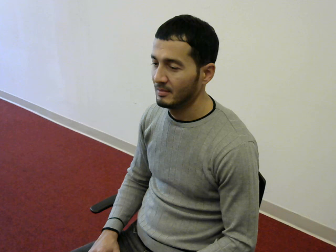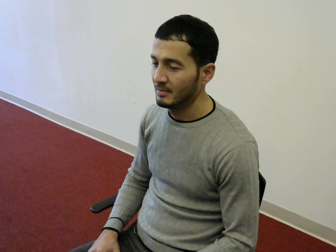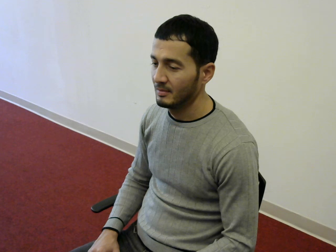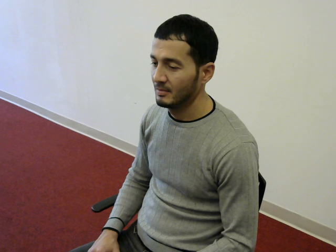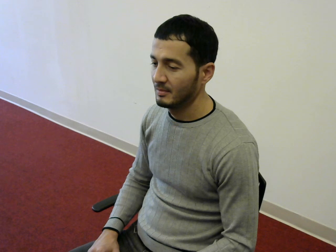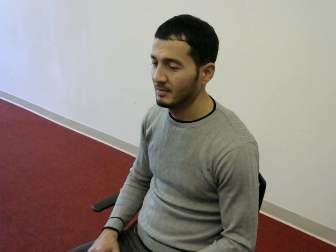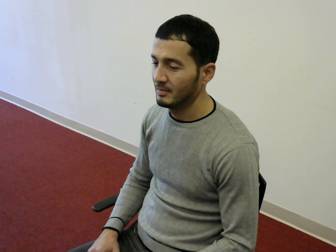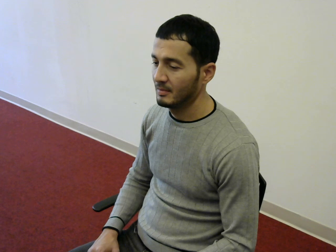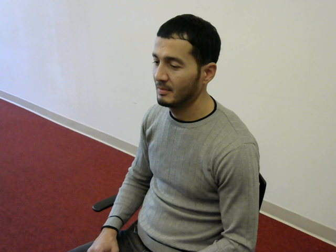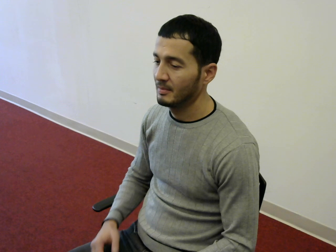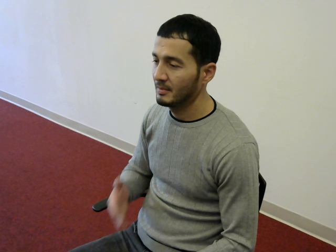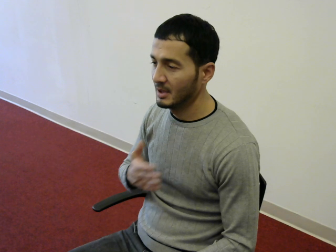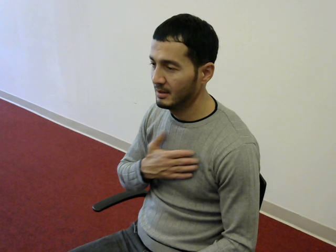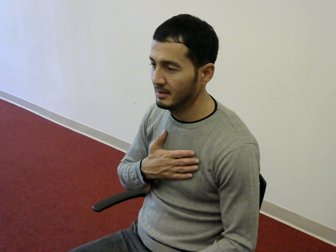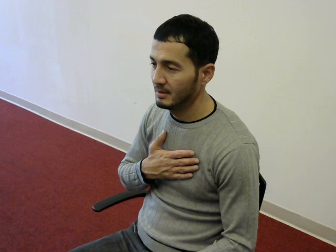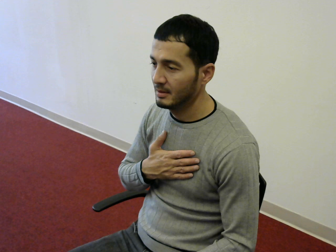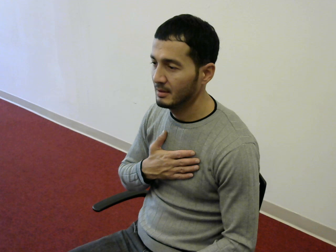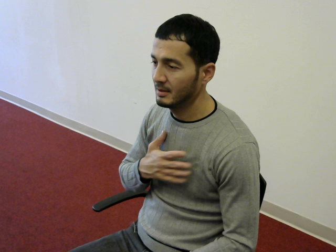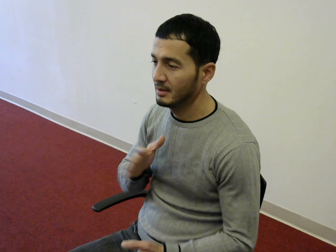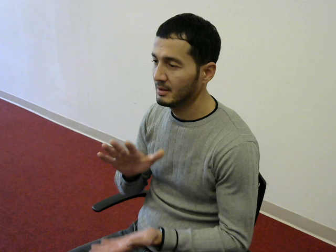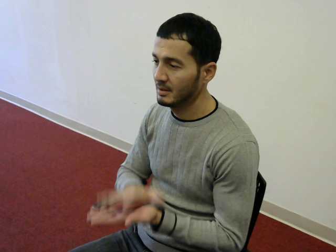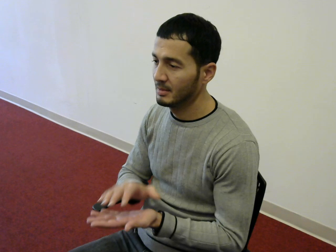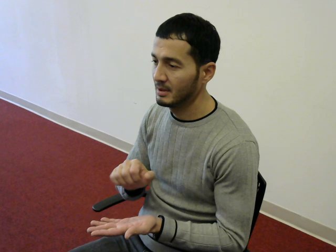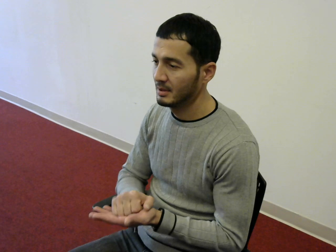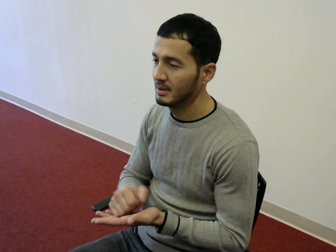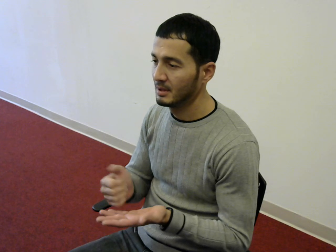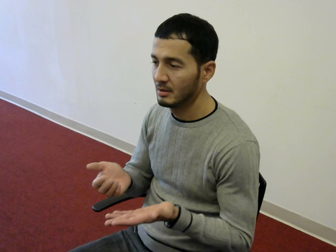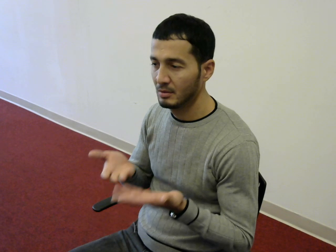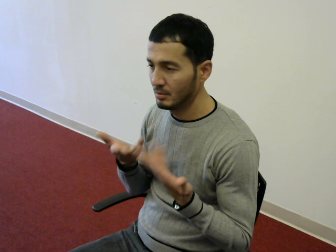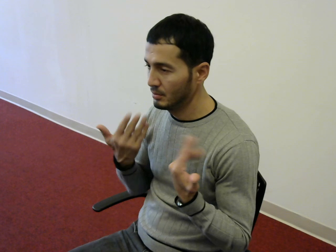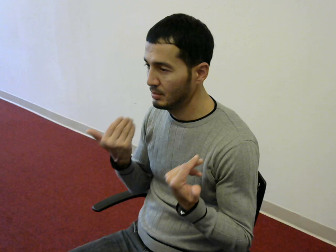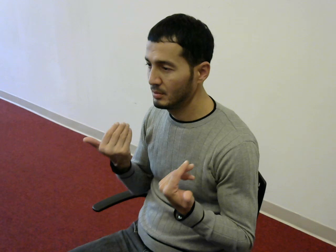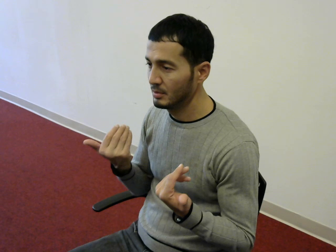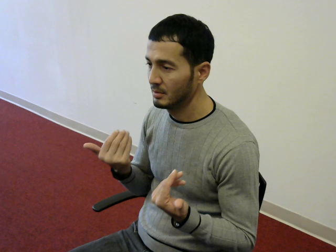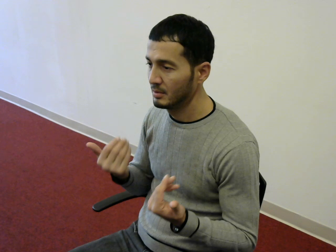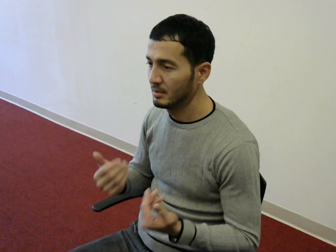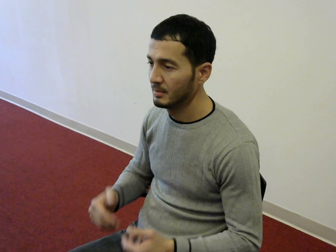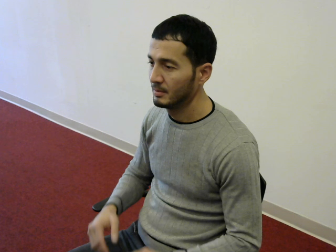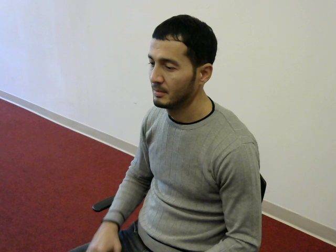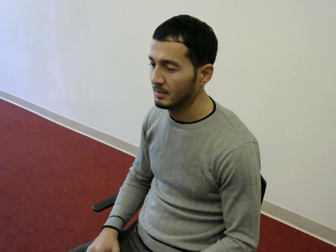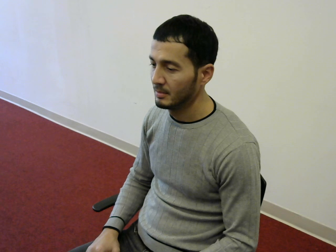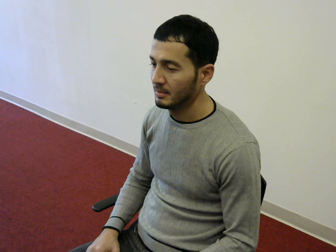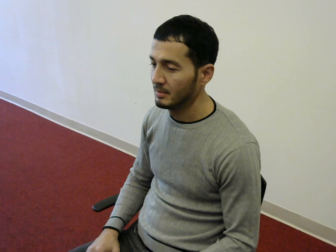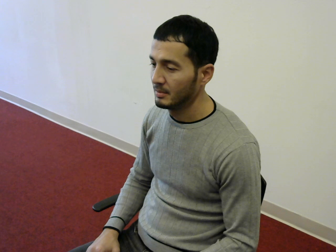Mənim ləqəbim yoxdur